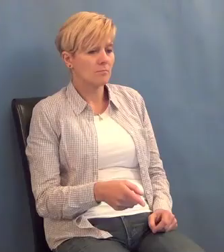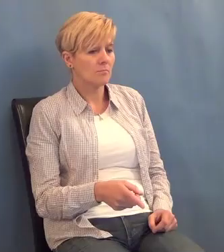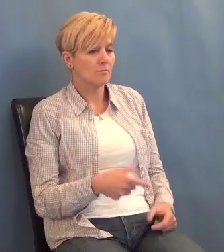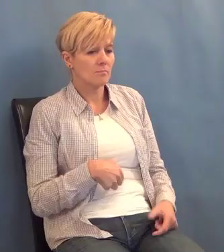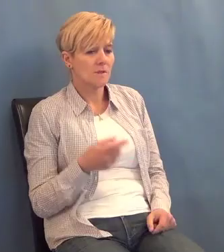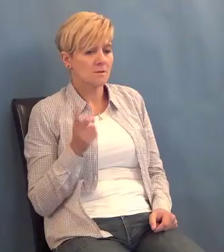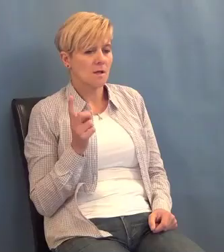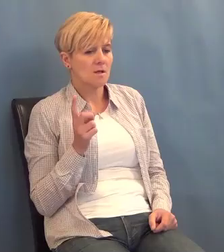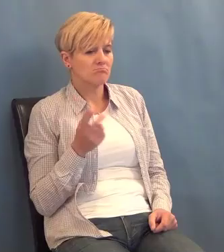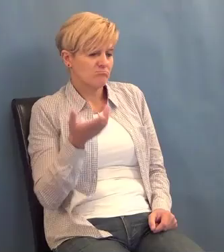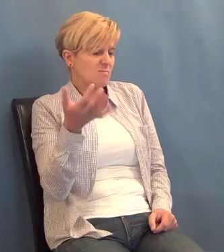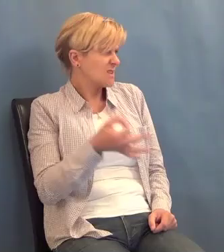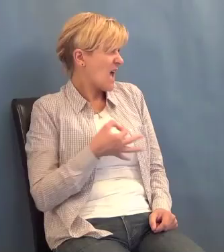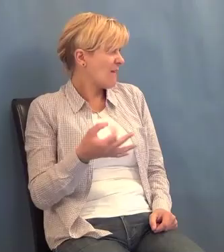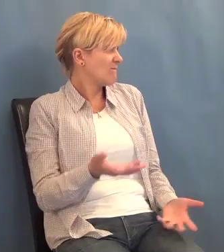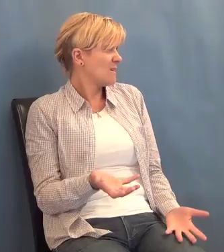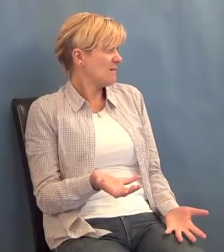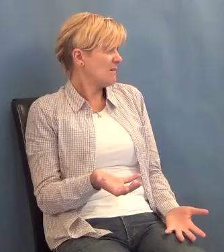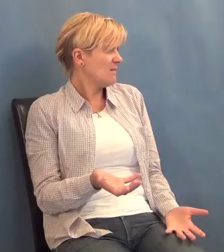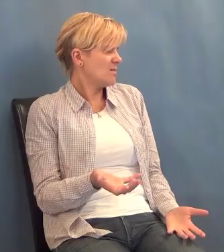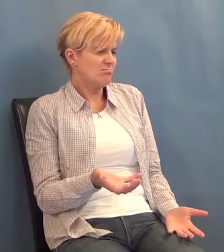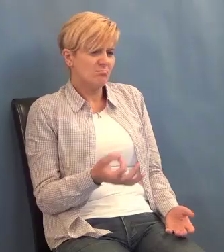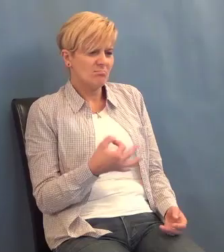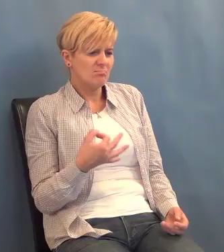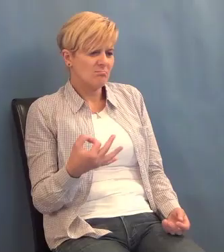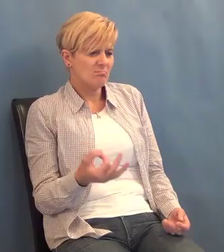To... zakaz... staw?